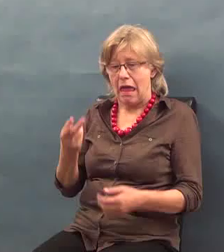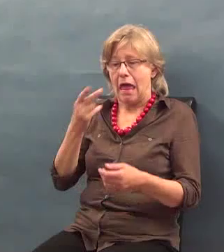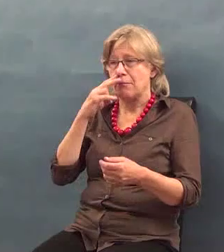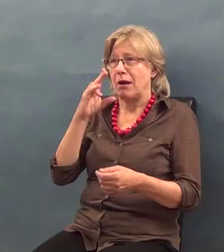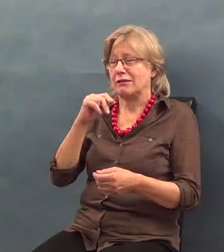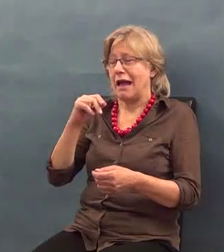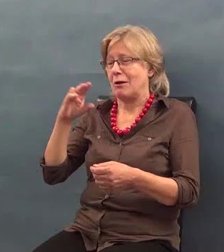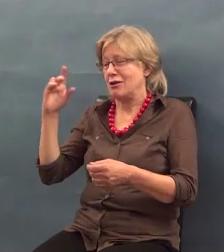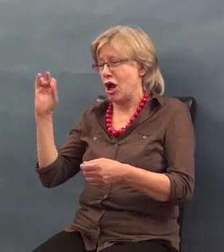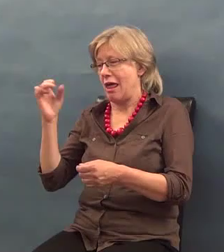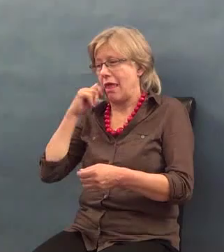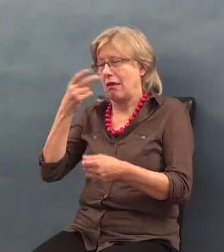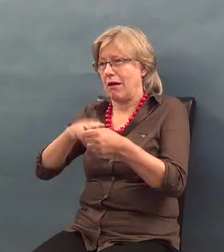Widzę, że w poniedziałek i środę dentysta.